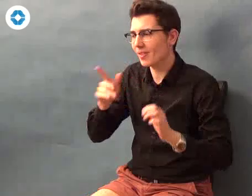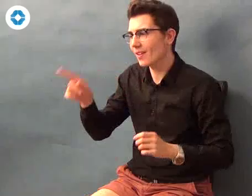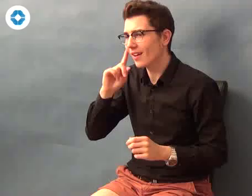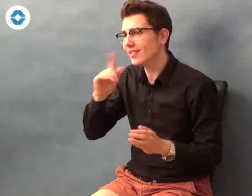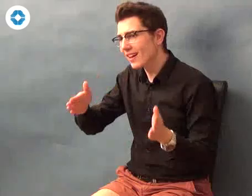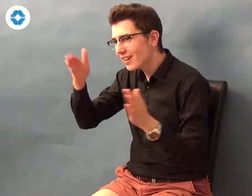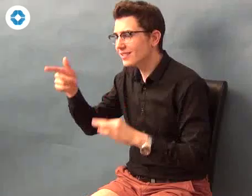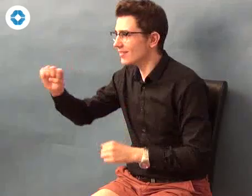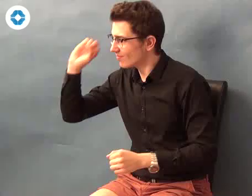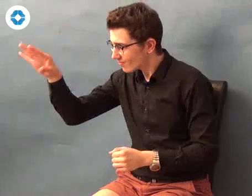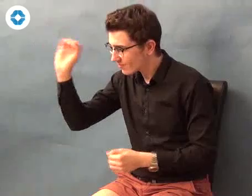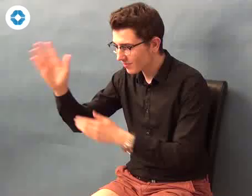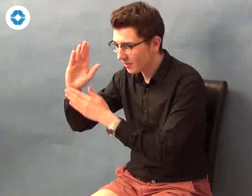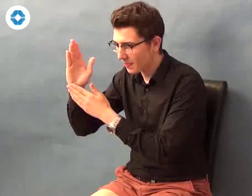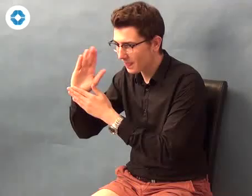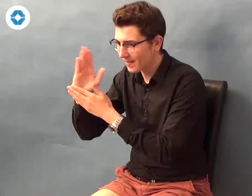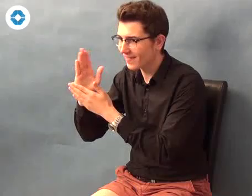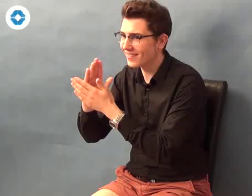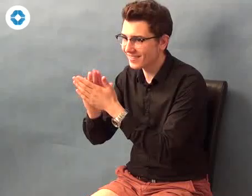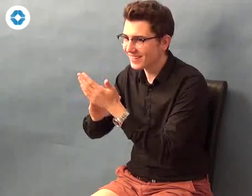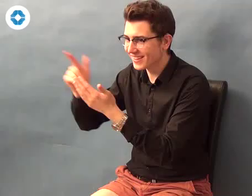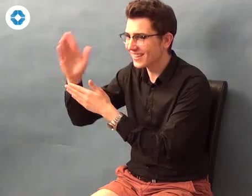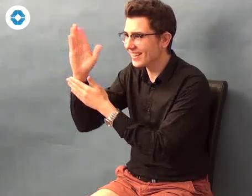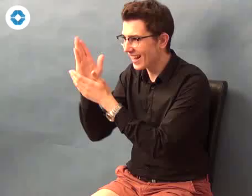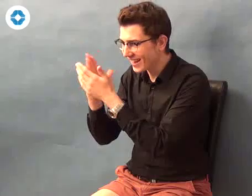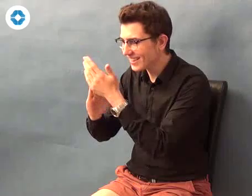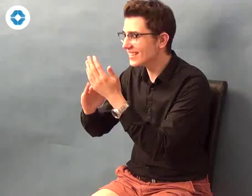Chłopiec rozbija następne szyby.